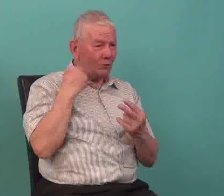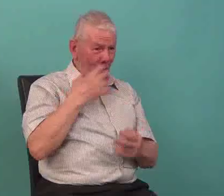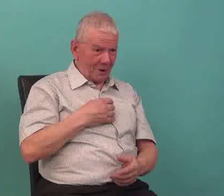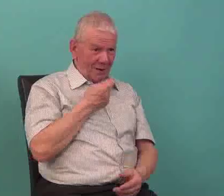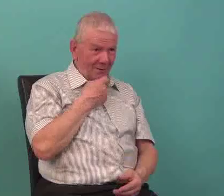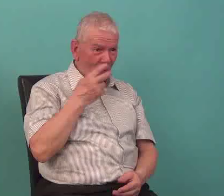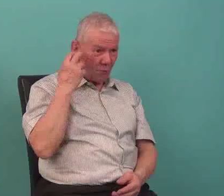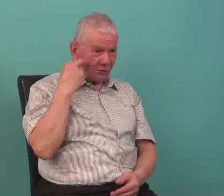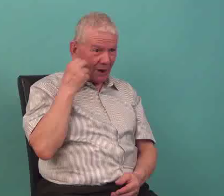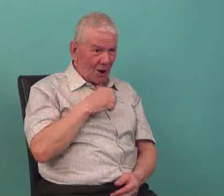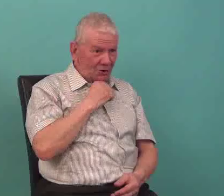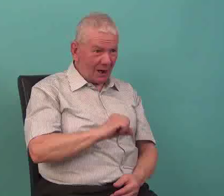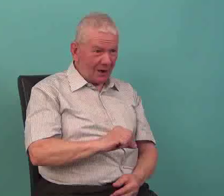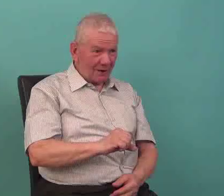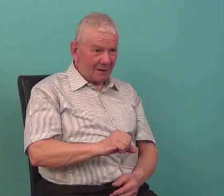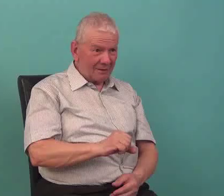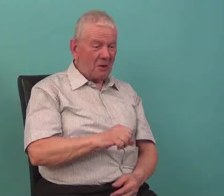Czy koza lubi jeść gruszki?